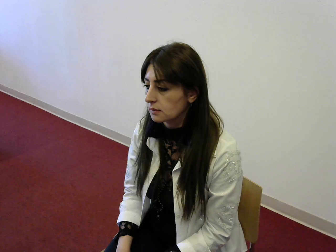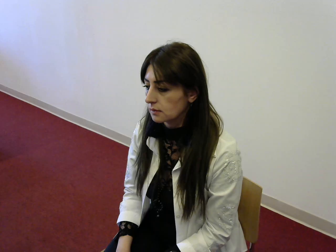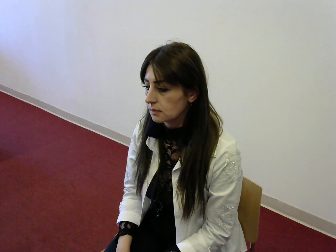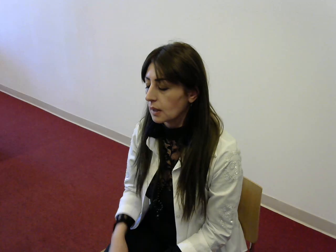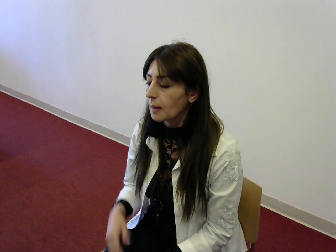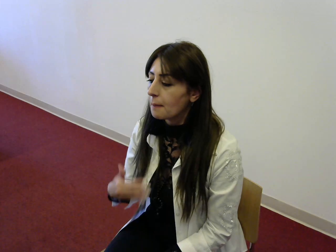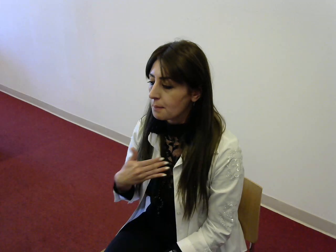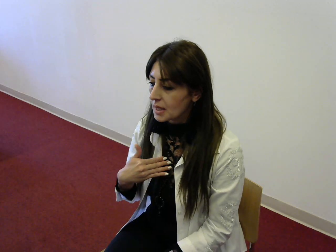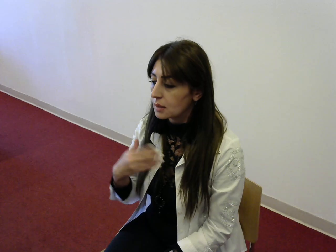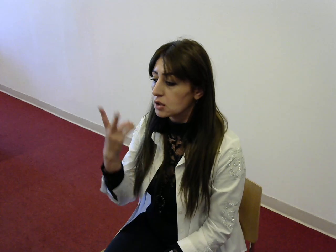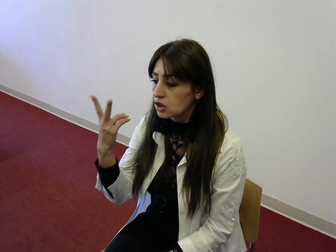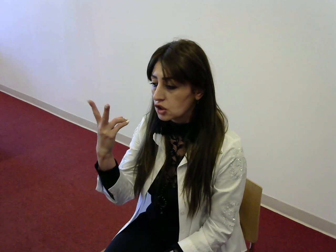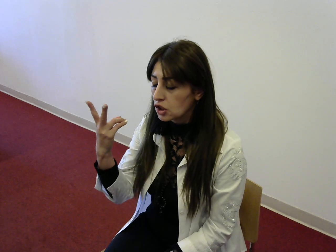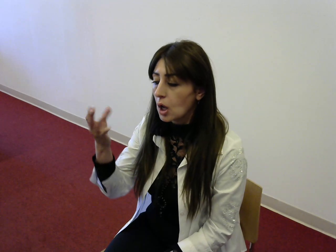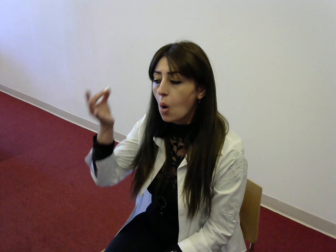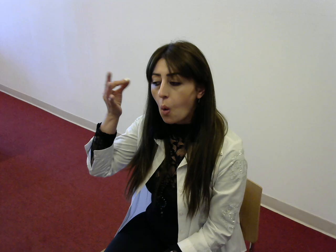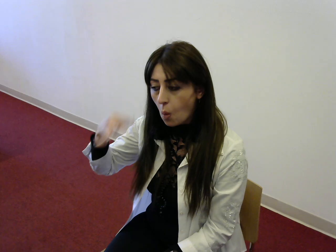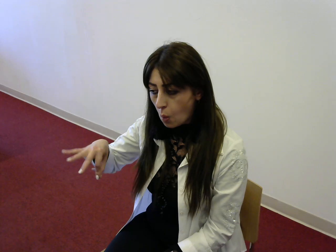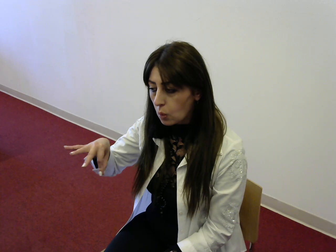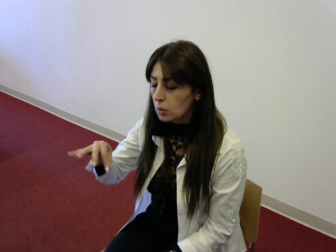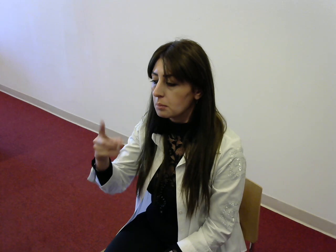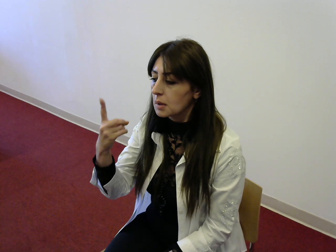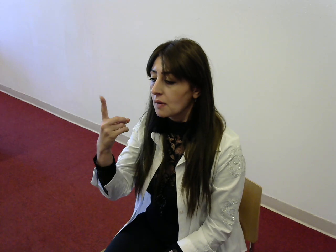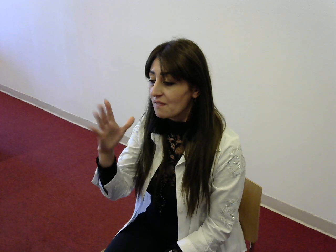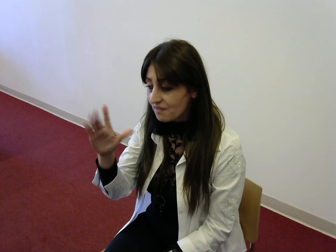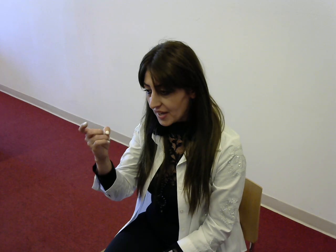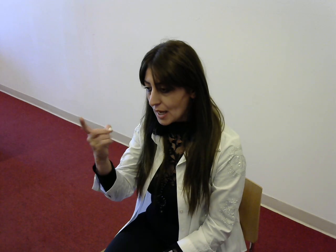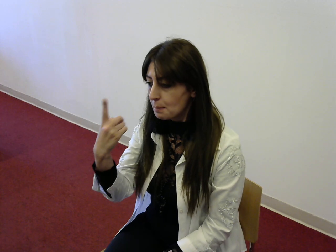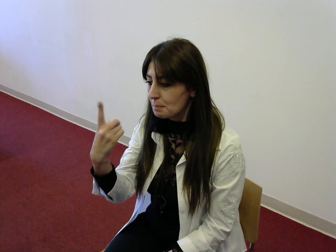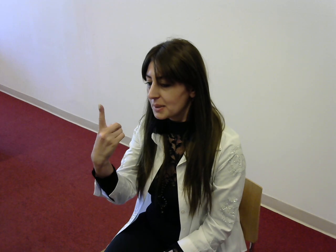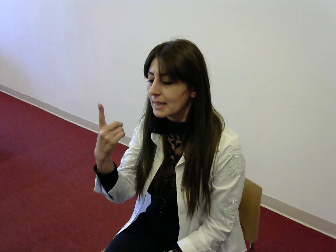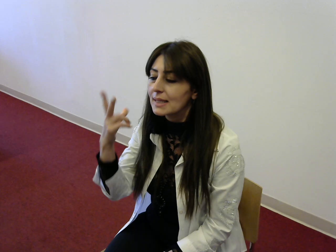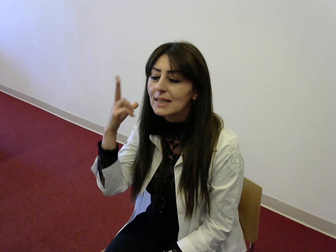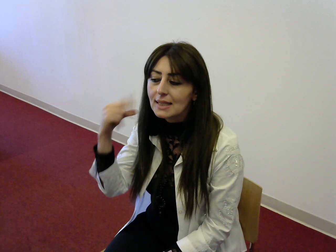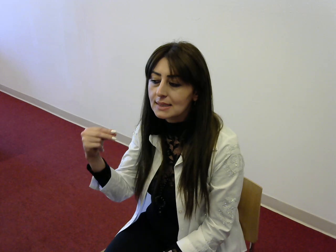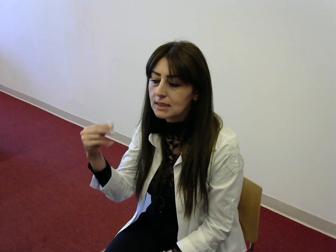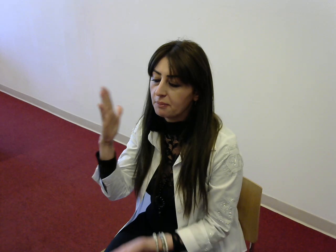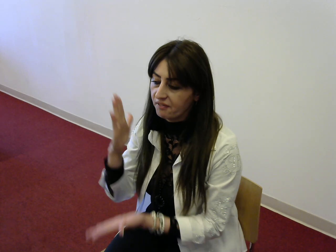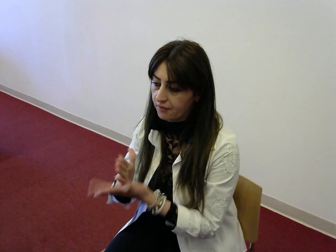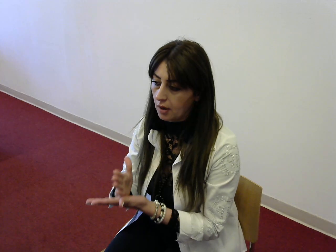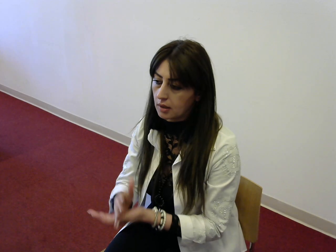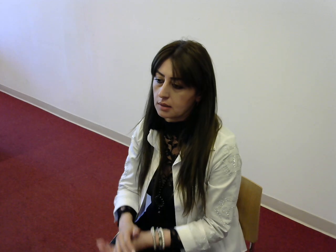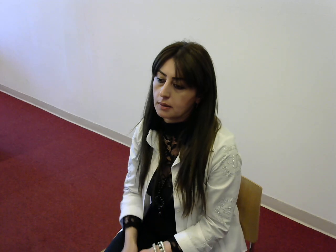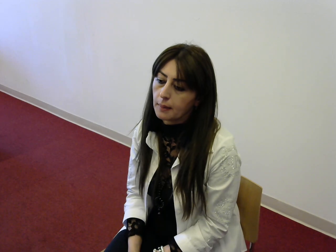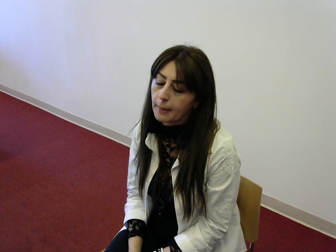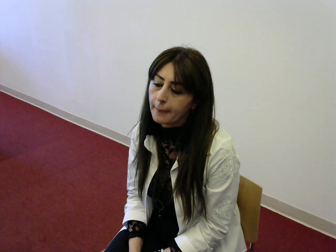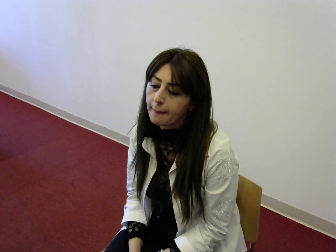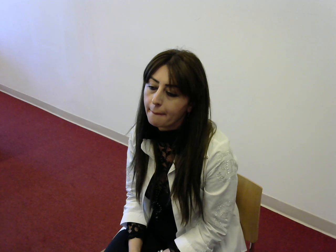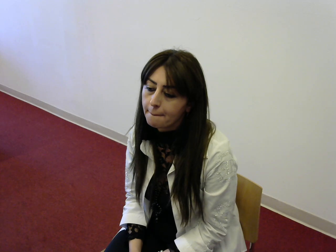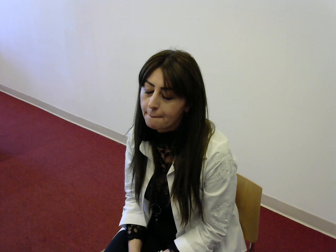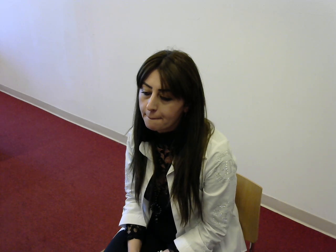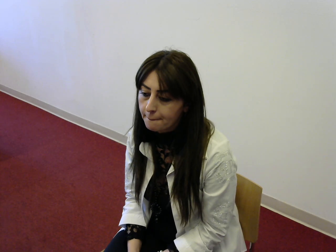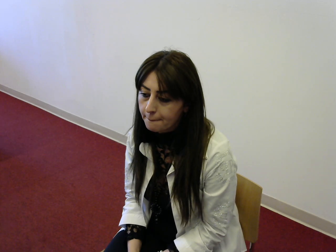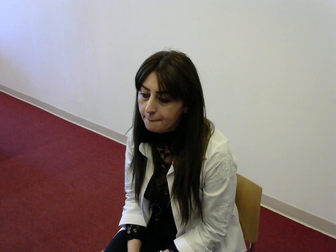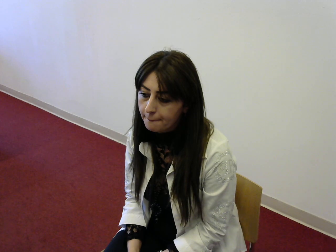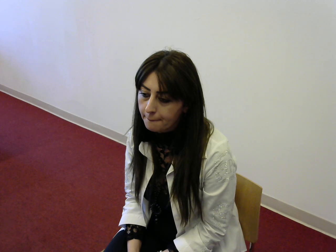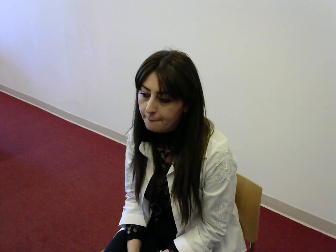Mənim 2 oğlum və 1 qızım var